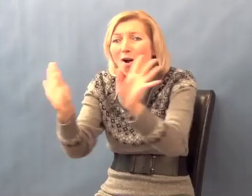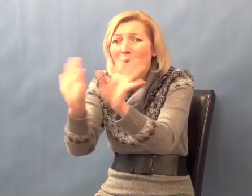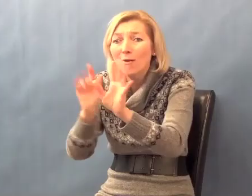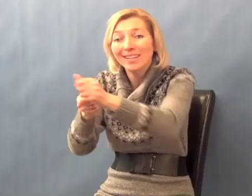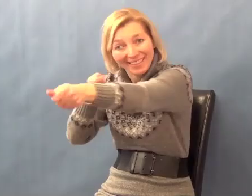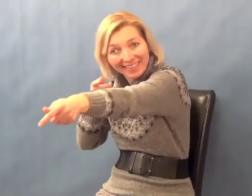O nie!